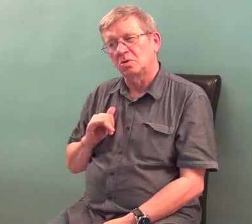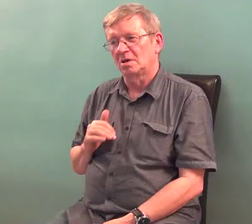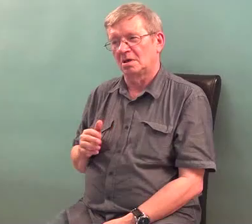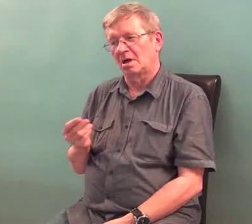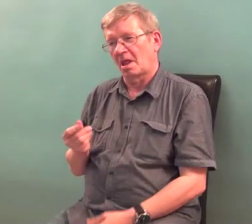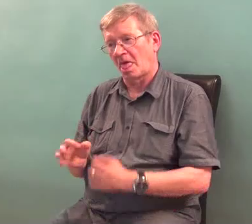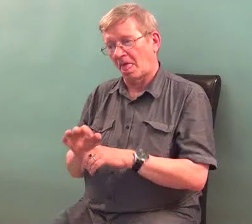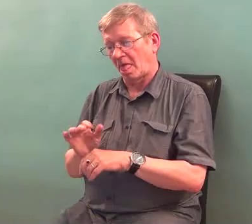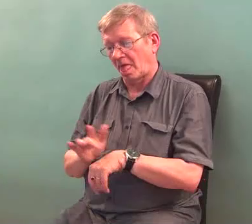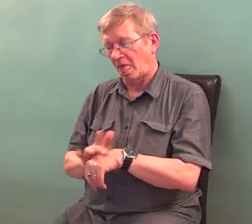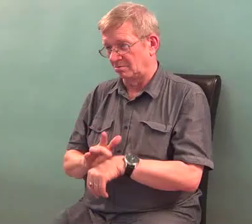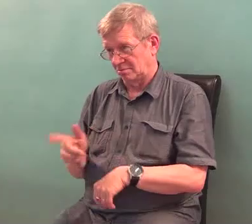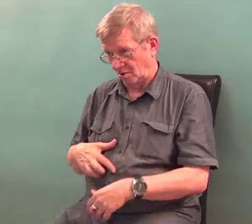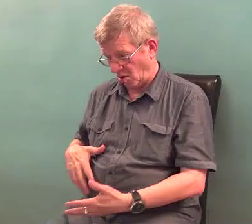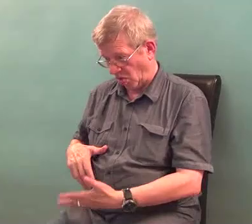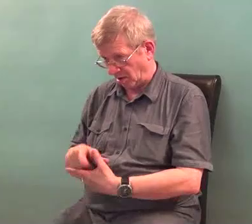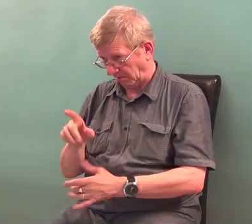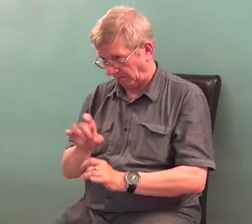Nie możesz być goły bez pieniędzy i liczyć na to, że ja będę stawiał.